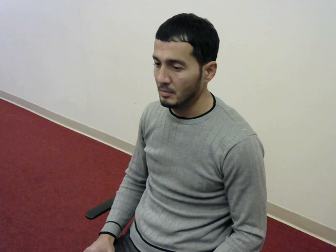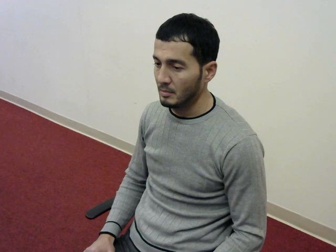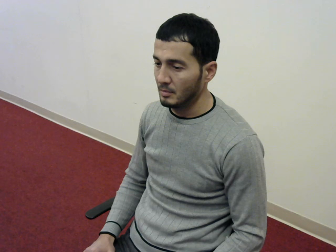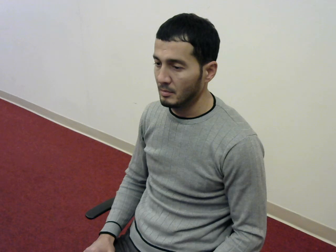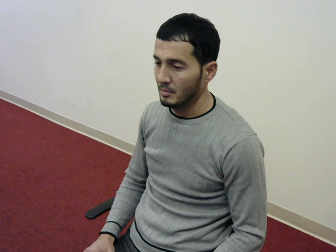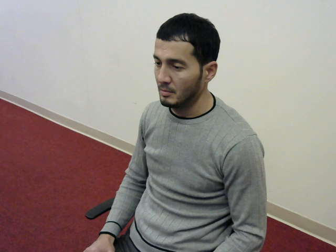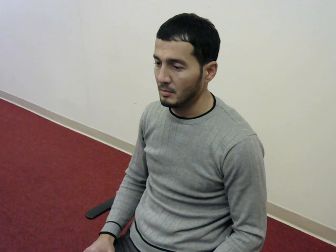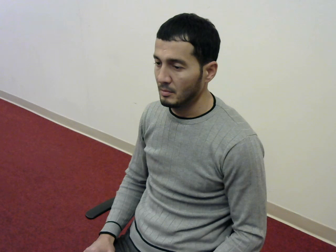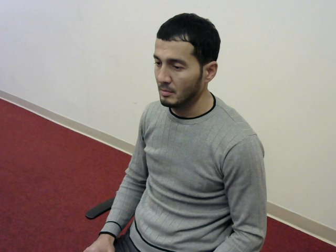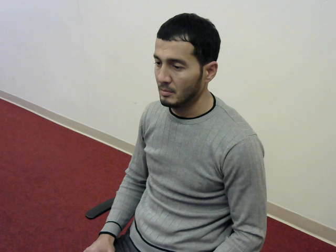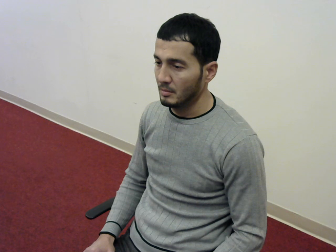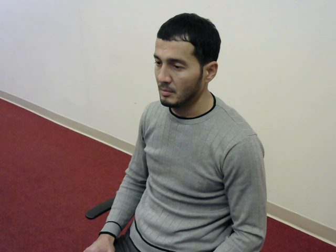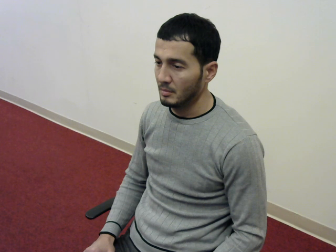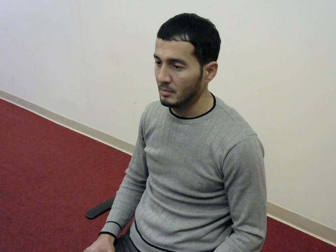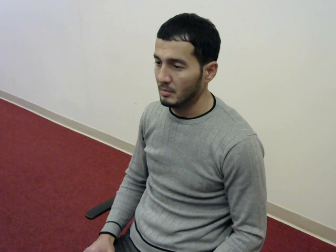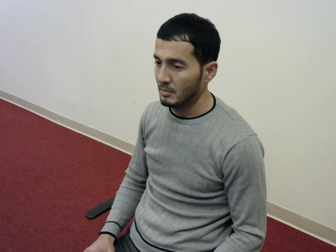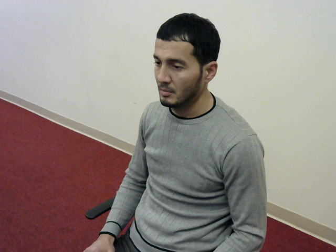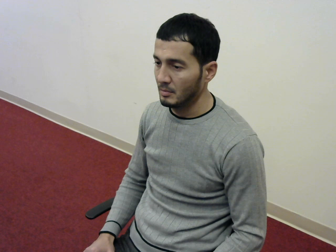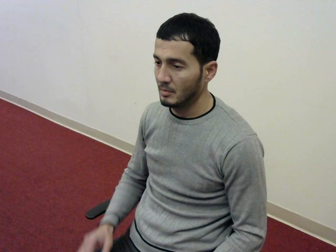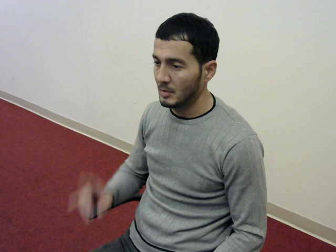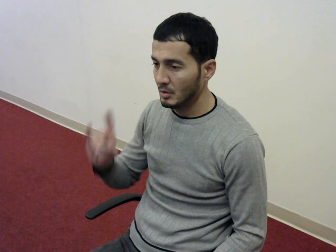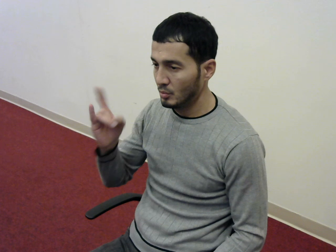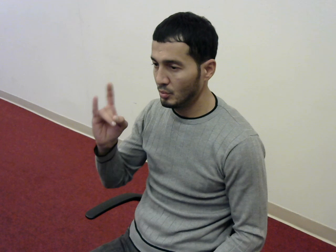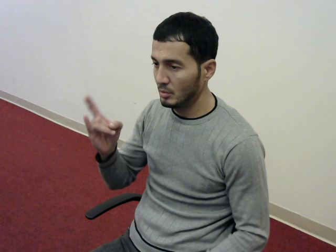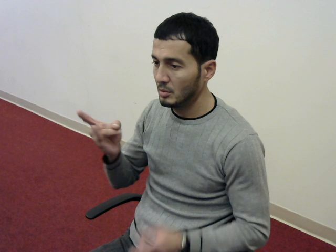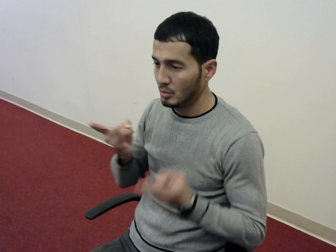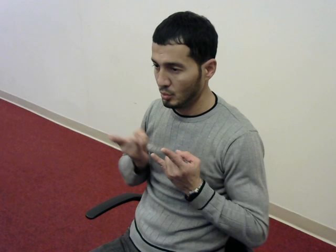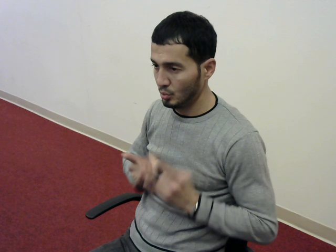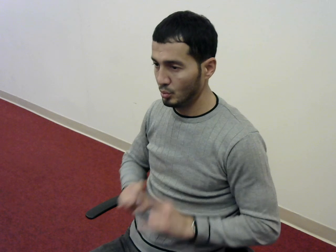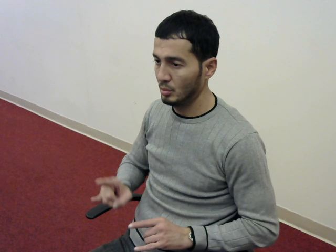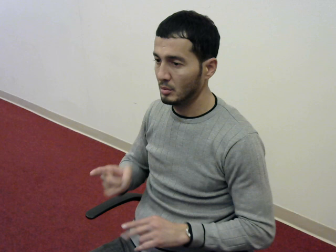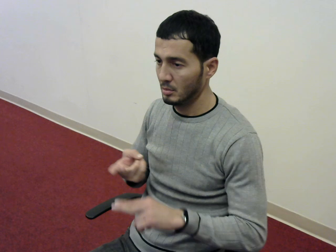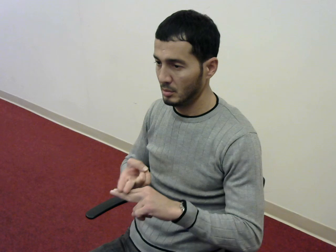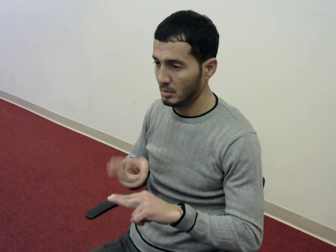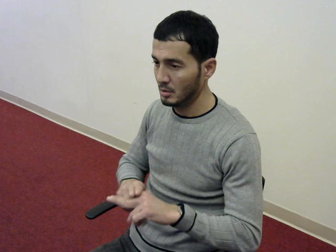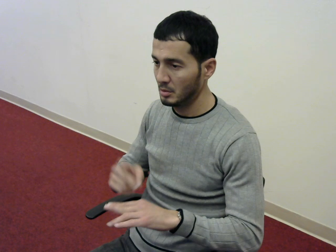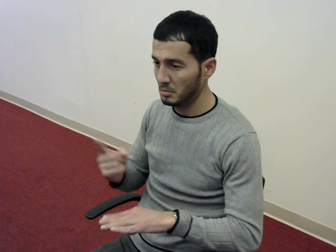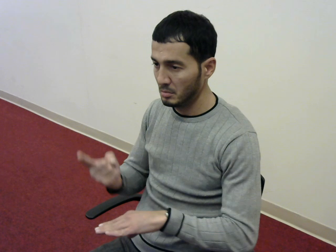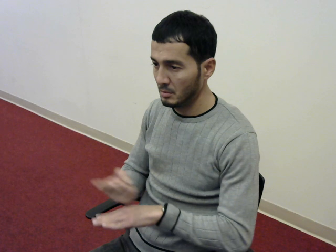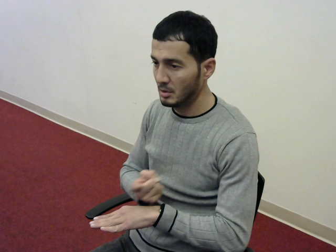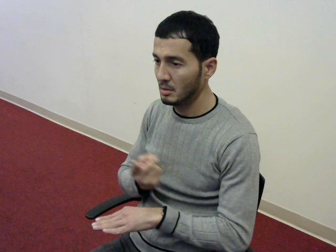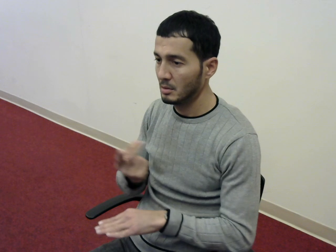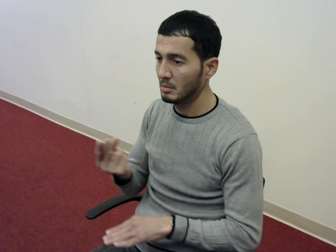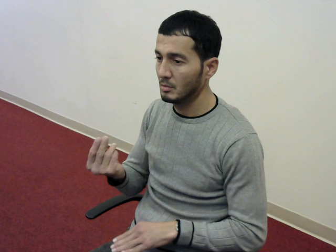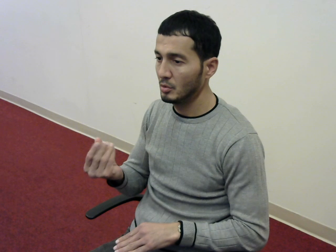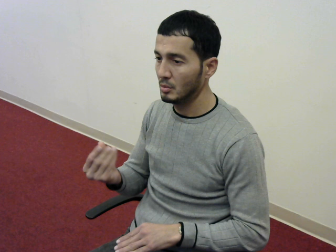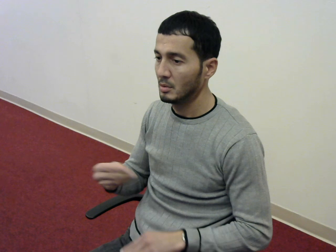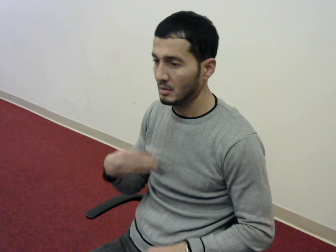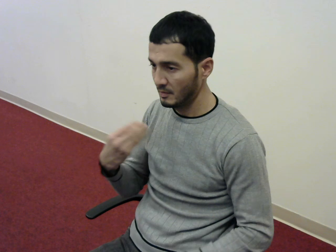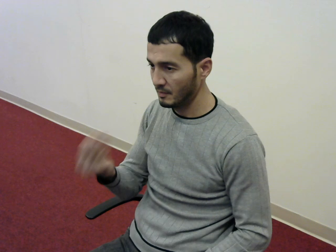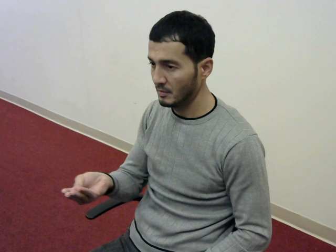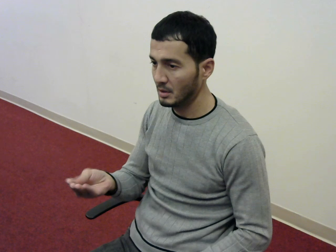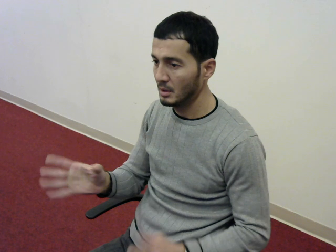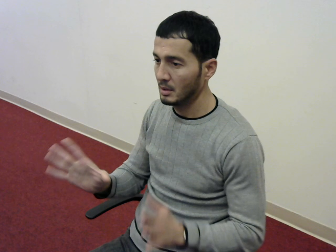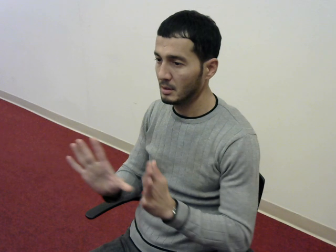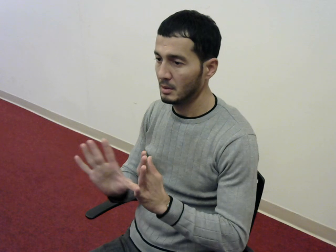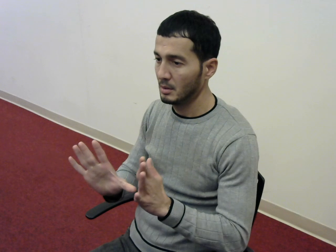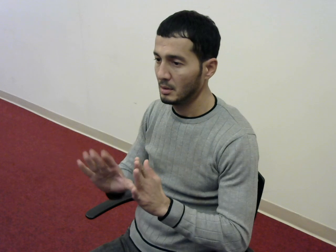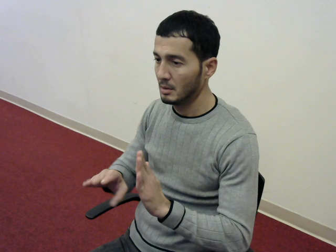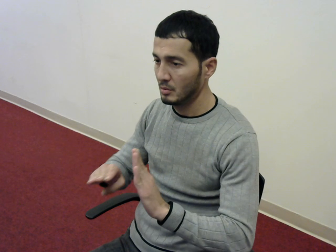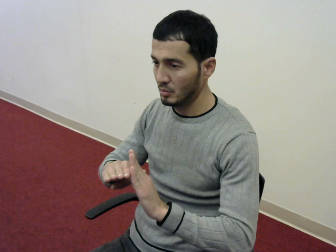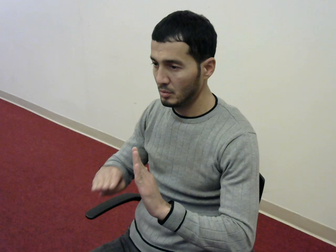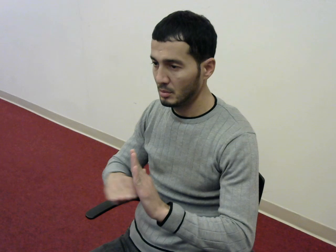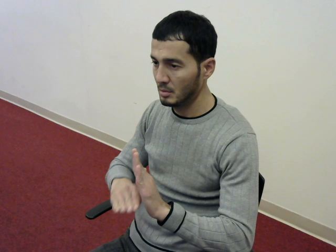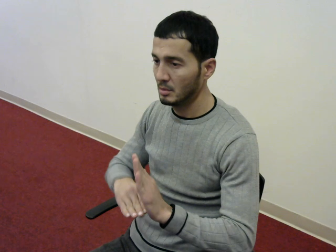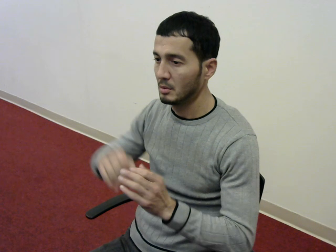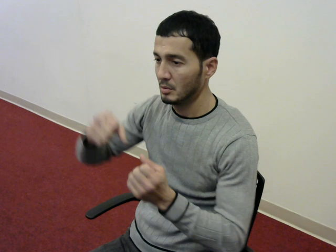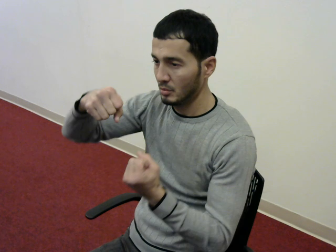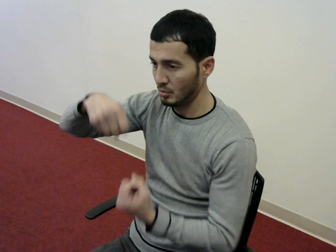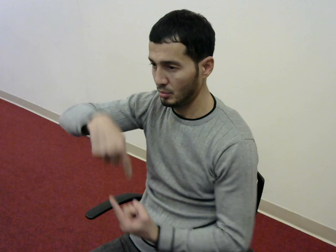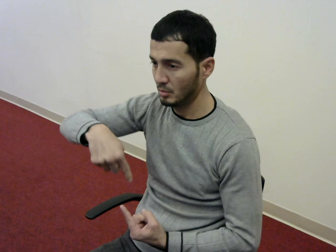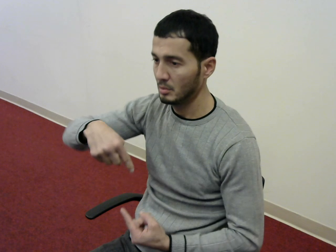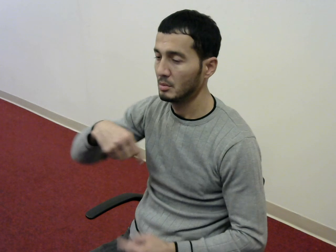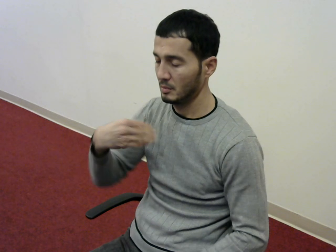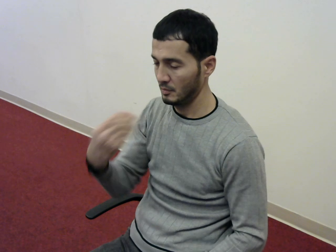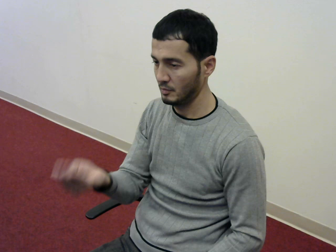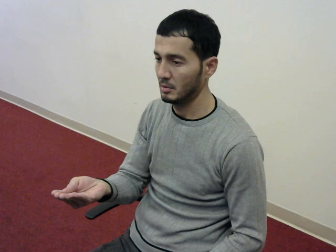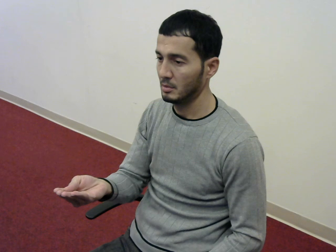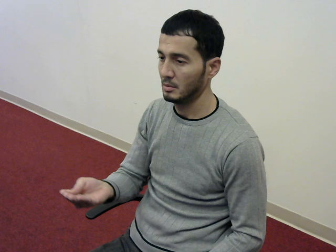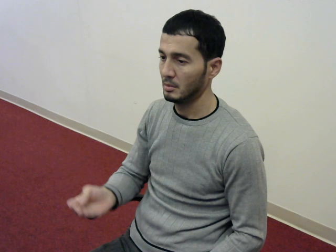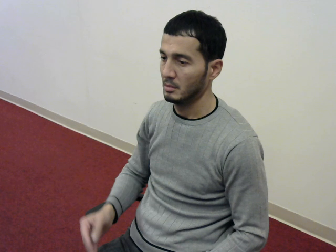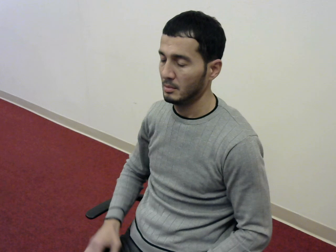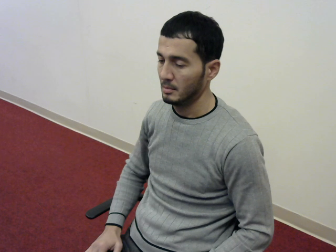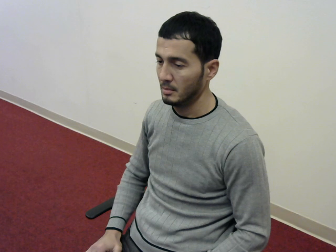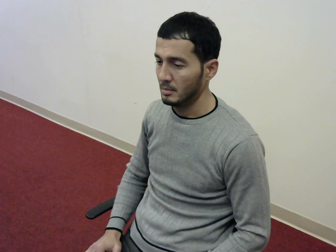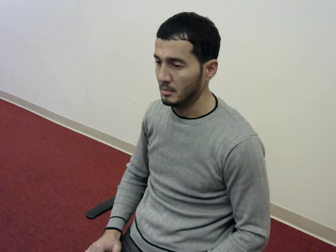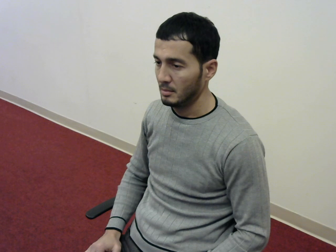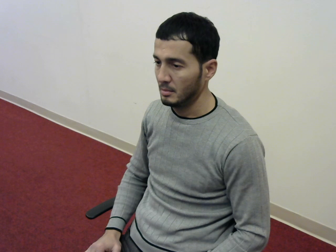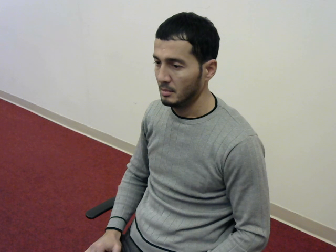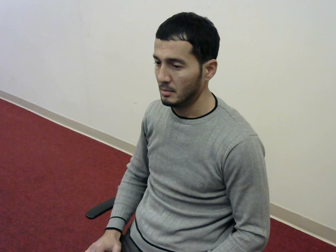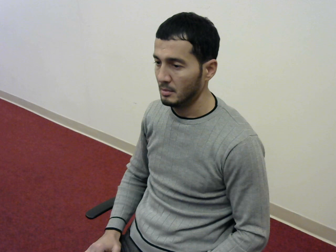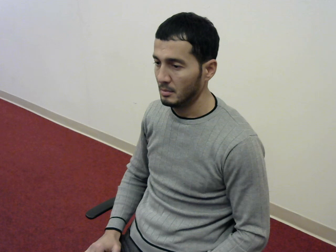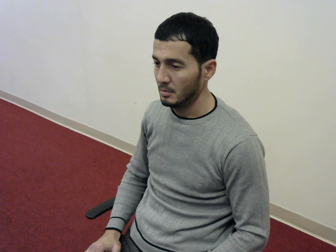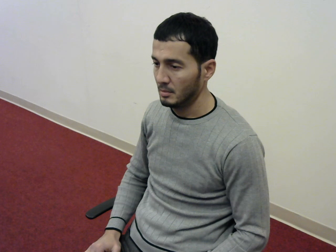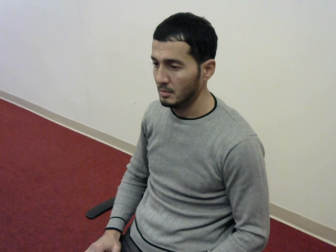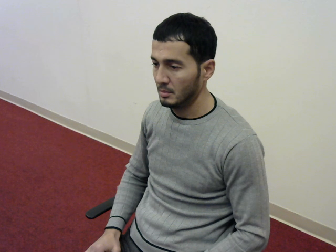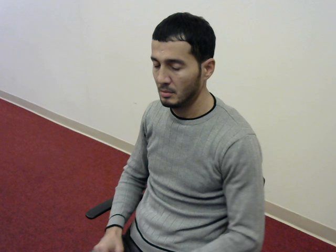Uşağın doğulmasına görə birdəfəlik məbləğin verilməsi elektron qaydaya uyğun verilir